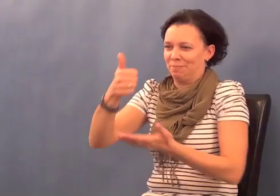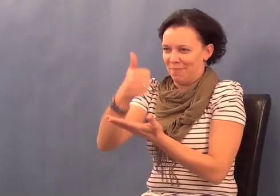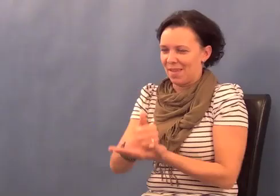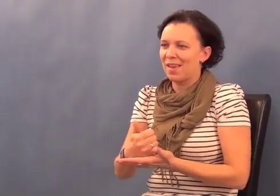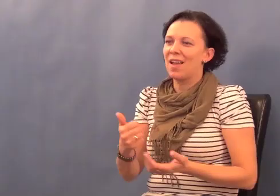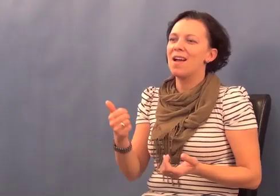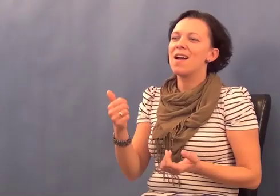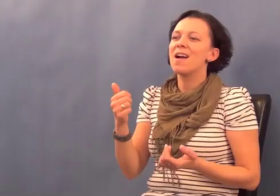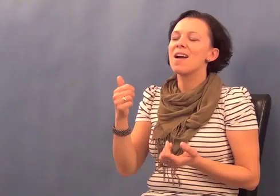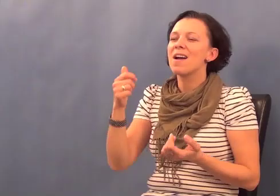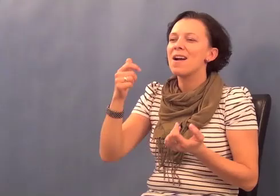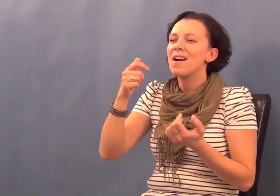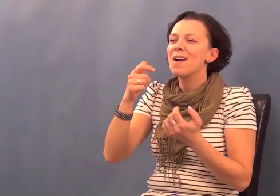Stoi.